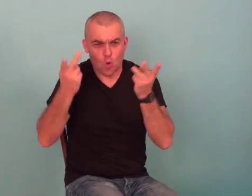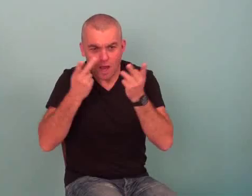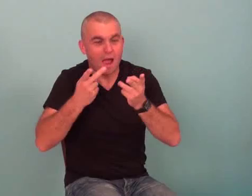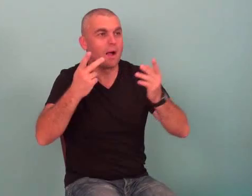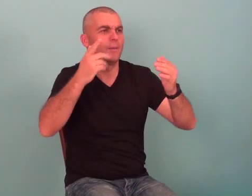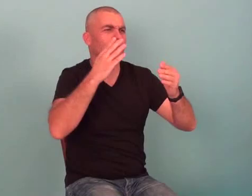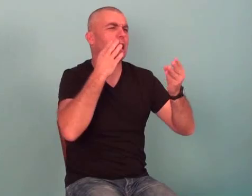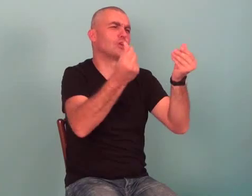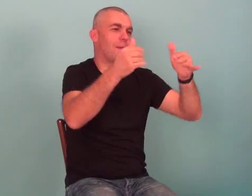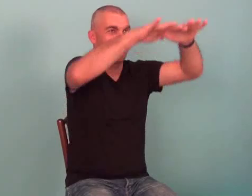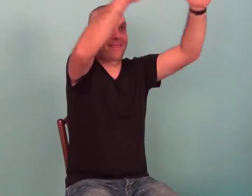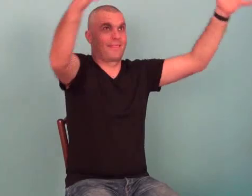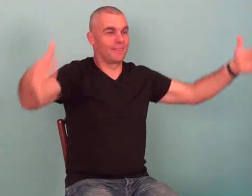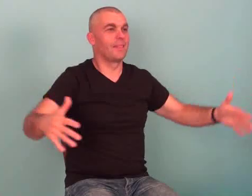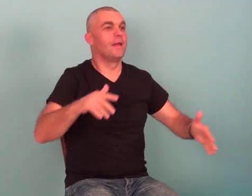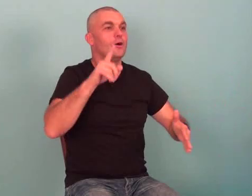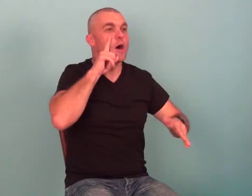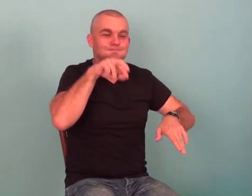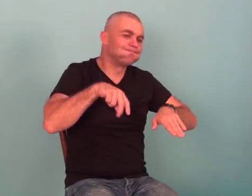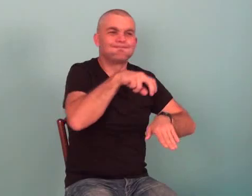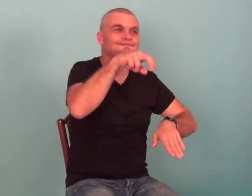Chłopiec wchodzi na coś podobnego do górki usypanej z ziemi.